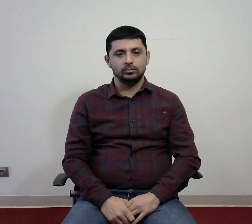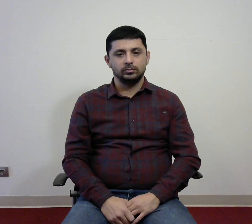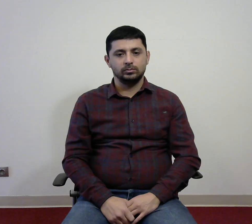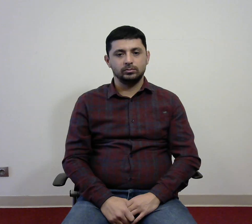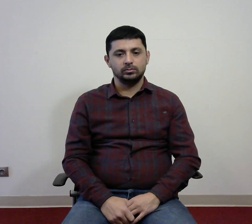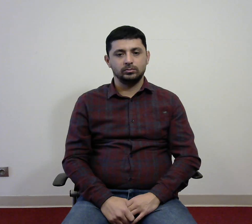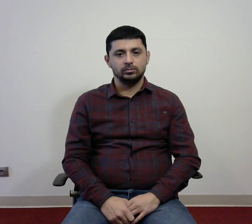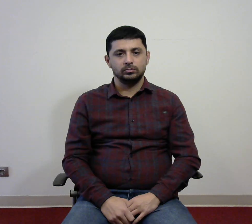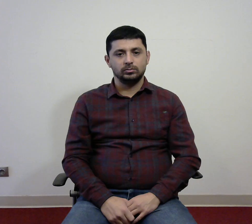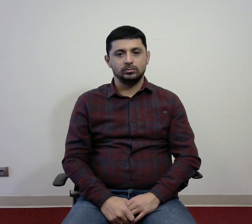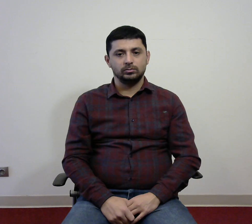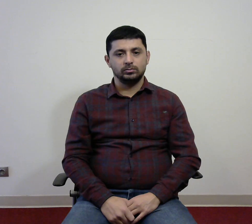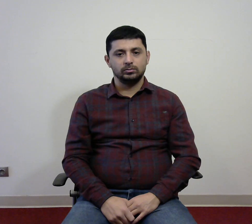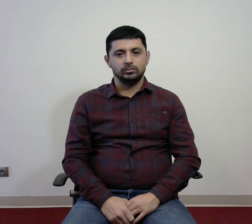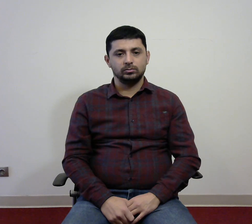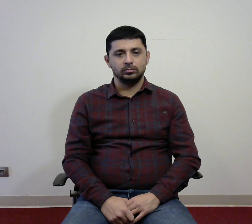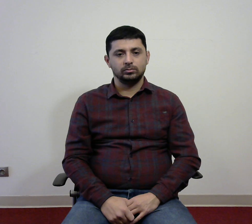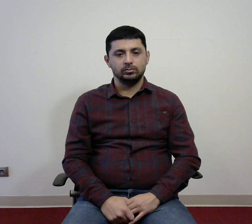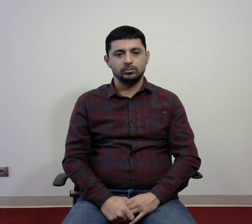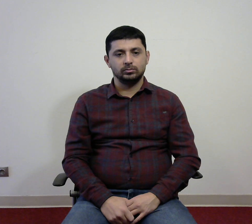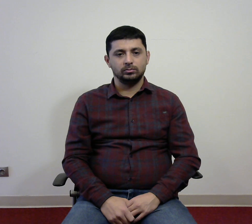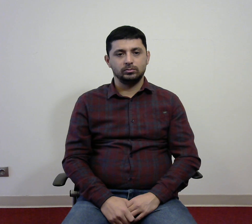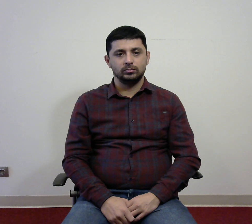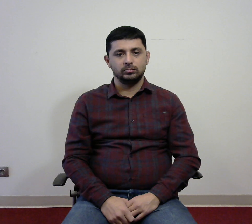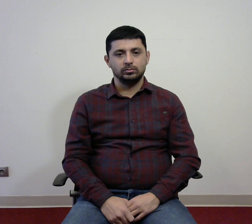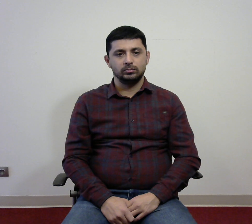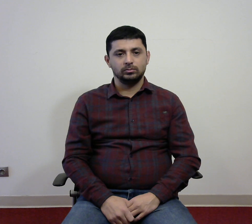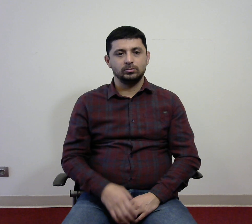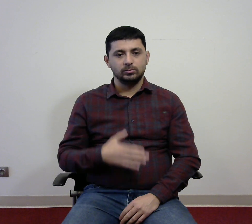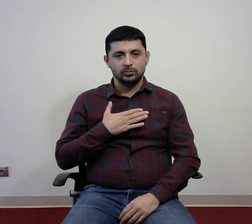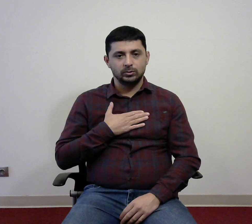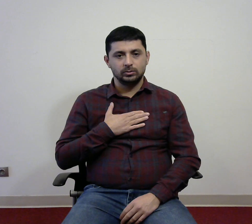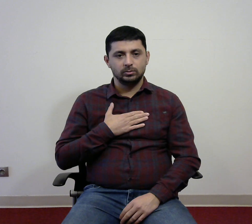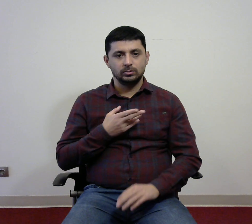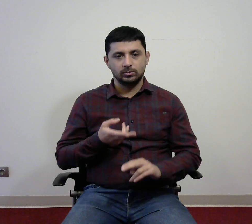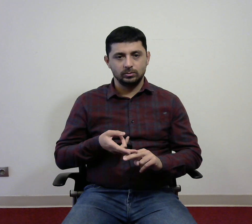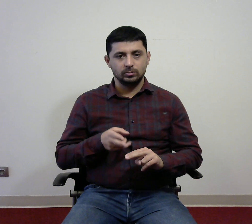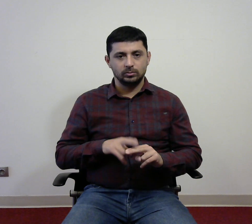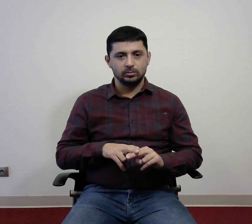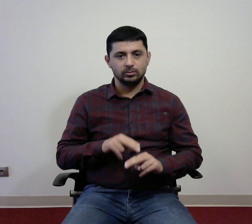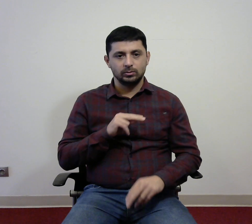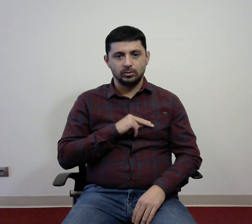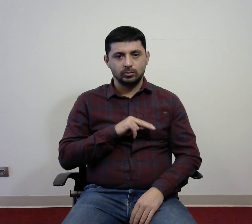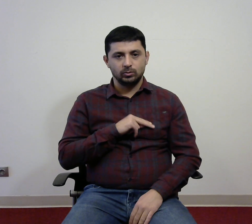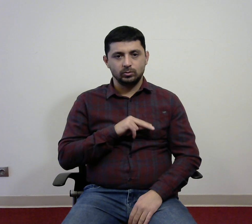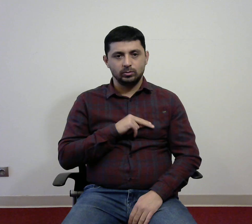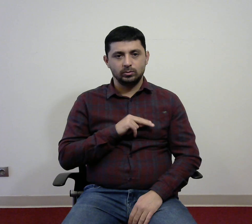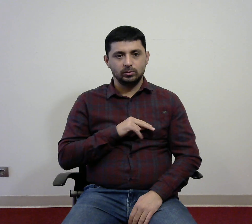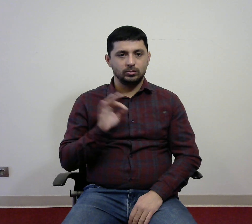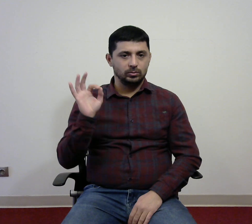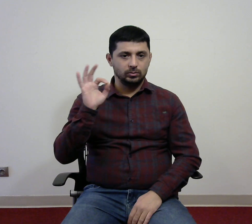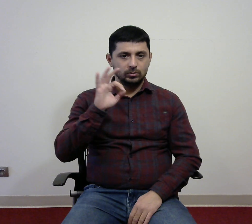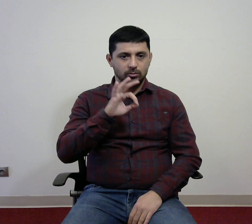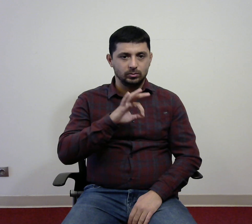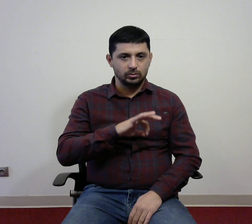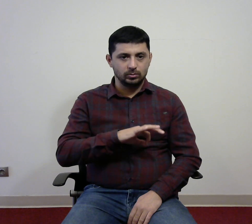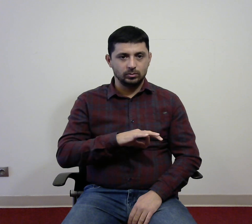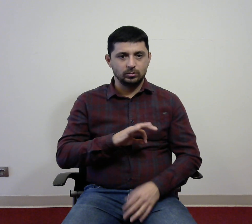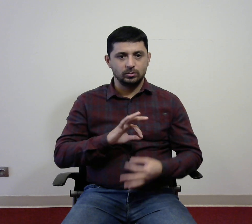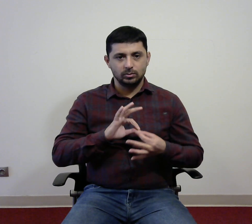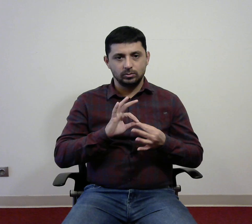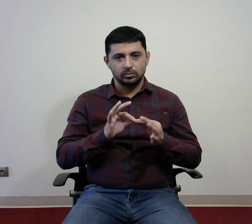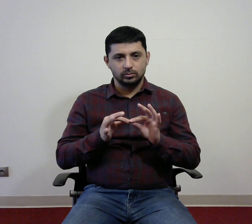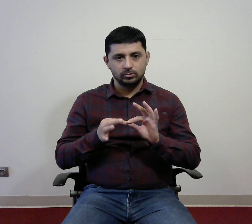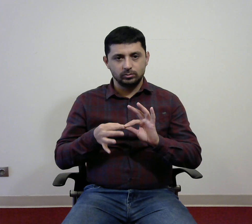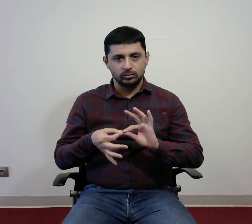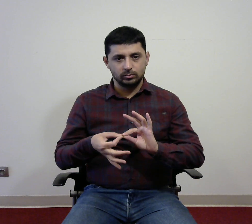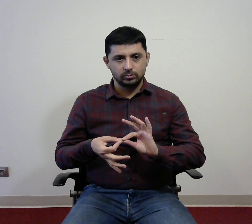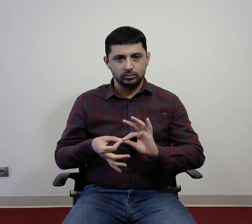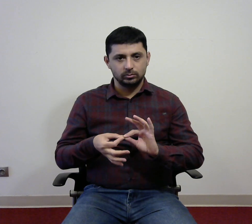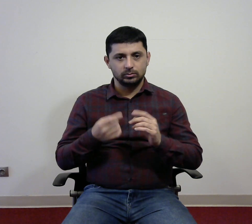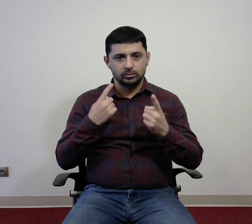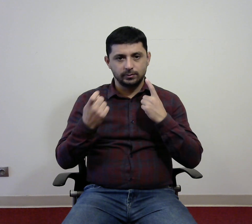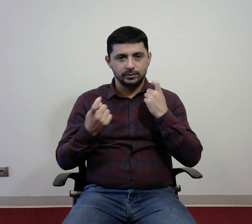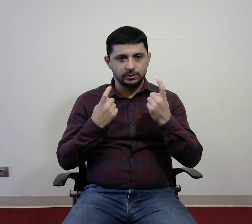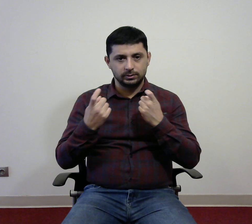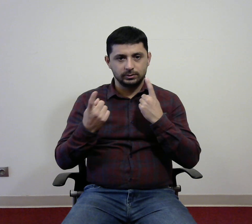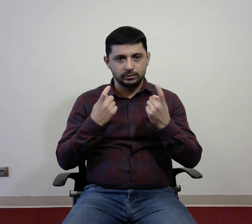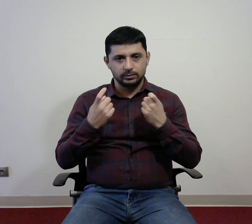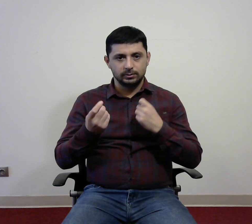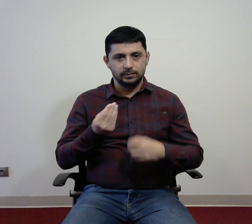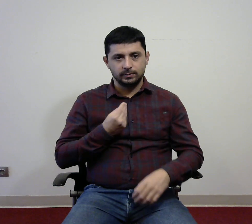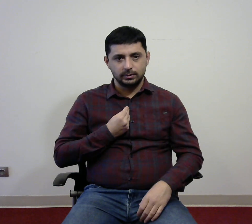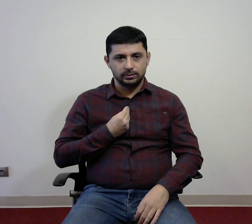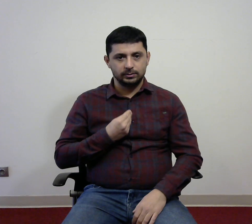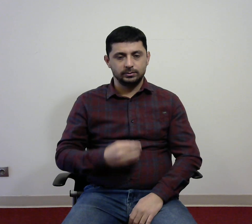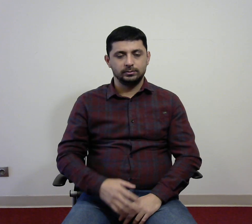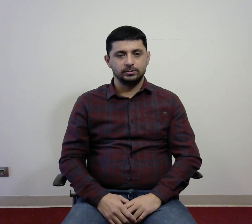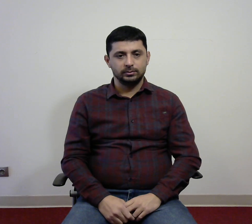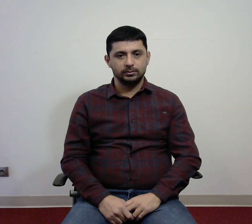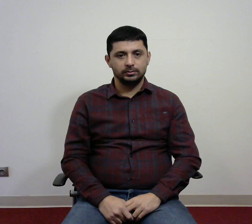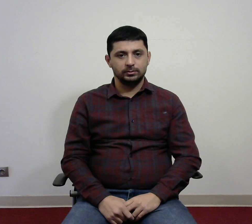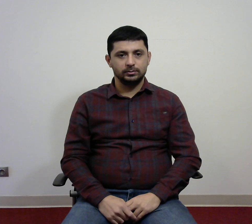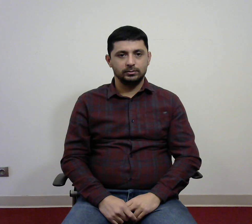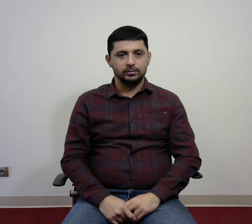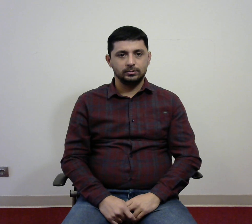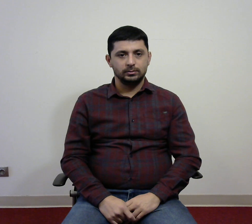Mənə bu iş haqqında ətraflı məlumat verin